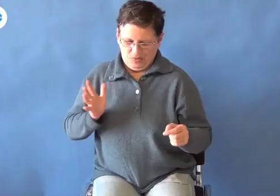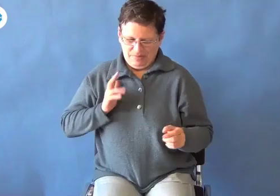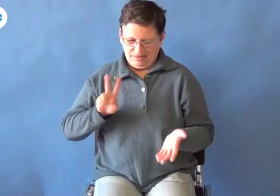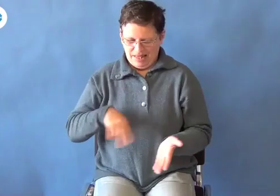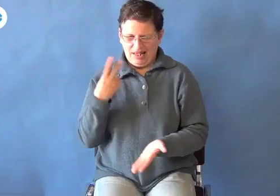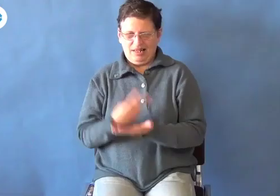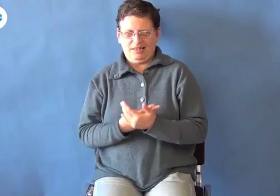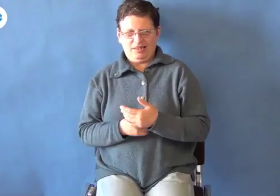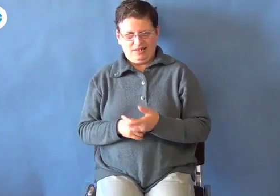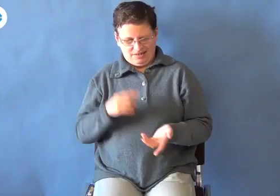Niebezpieczny upadek.